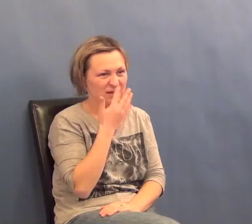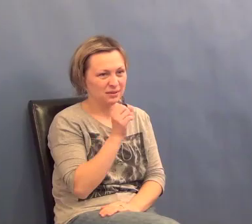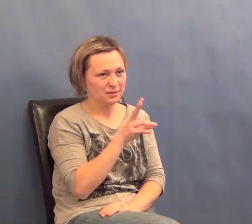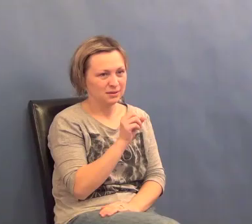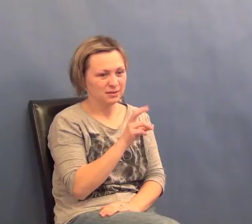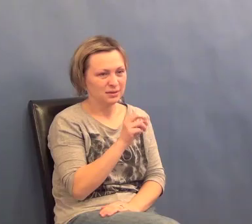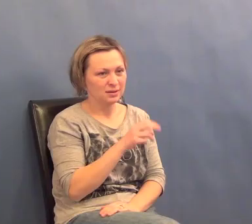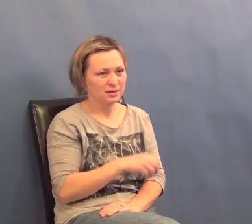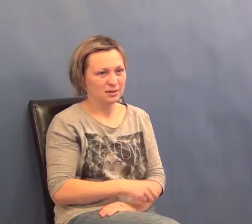Tak, tak, tak.